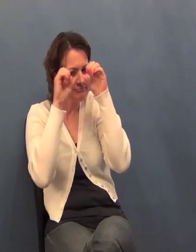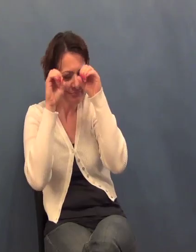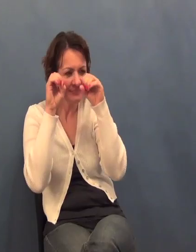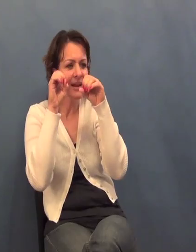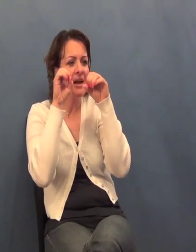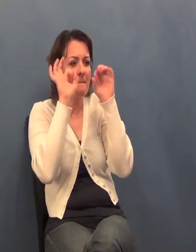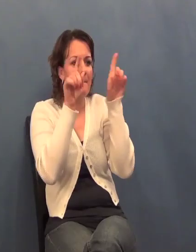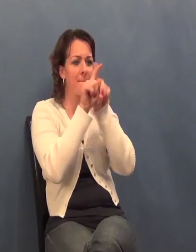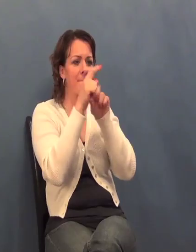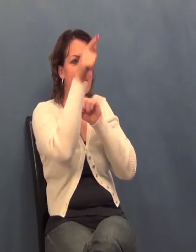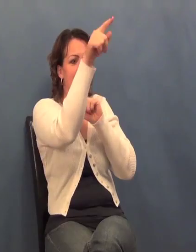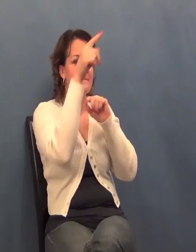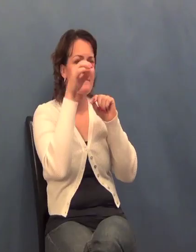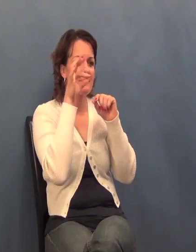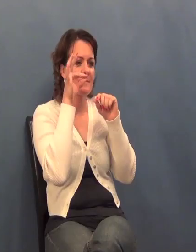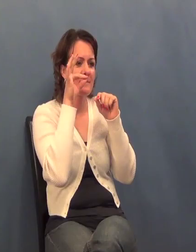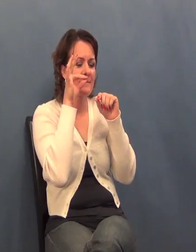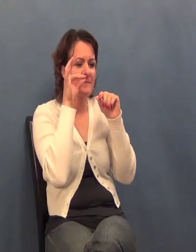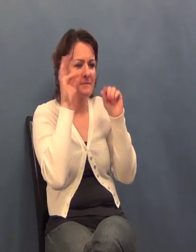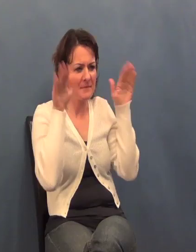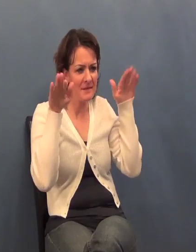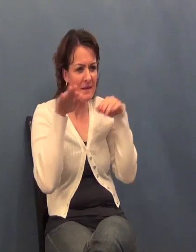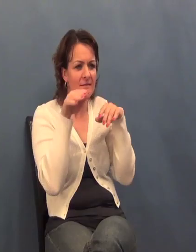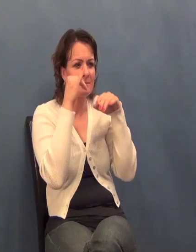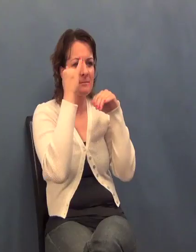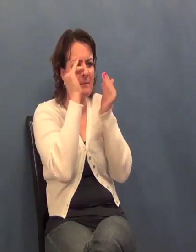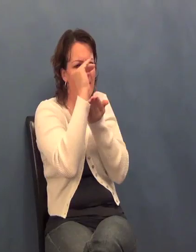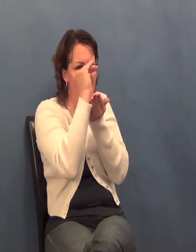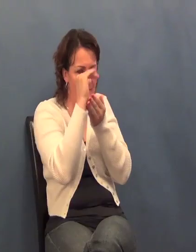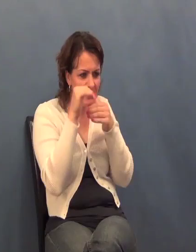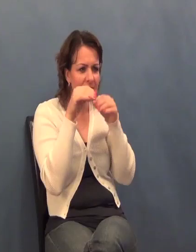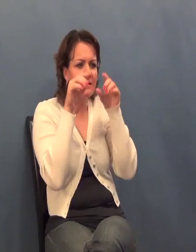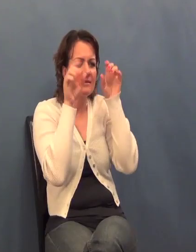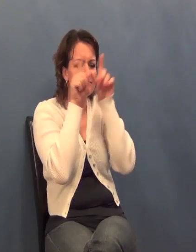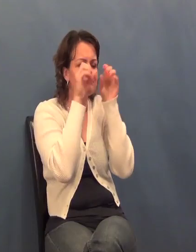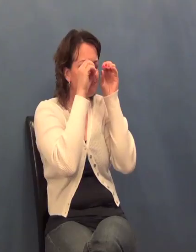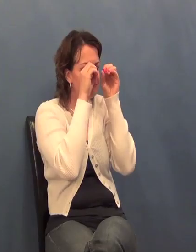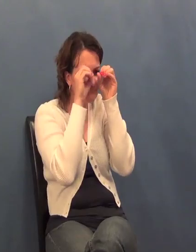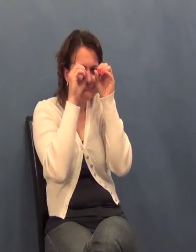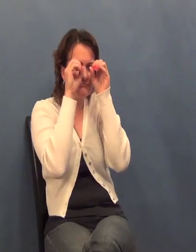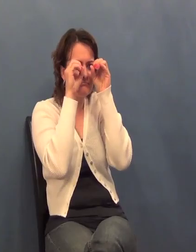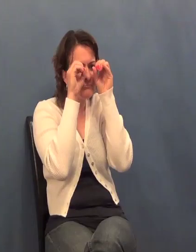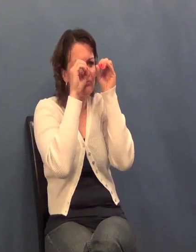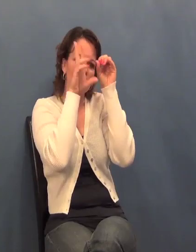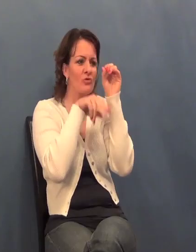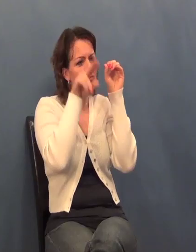Naprzeciwko żółty ptaszek też rozgląda się przez lornetkę i coś mówi.